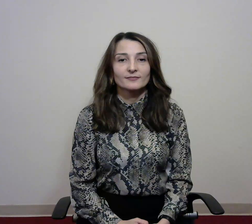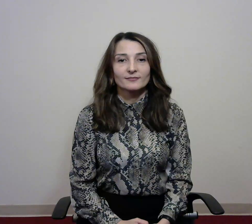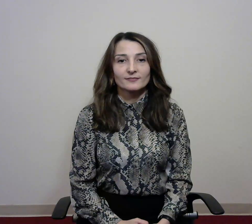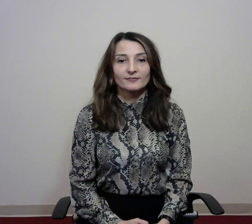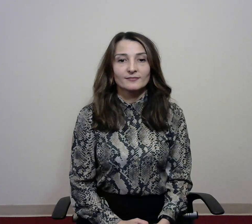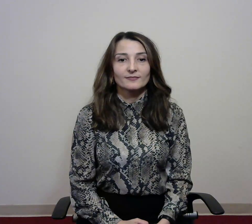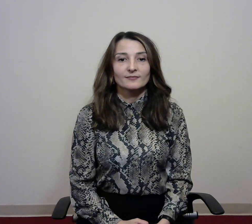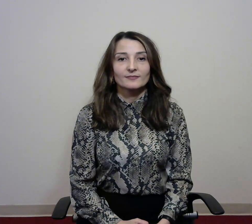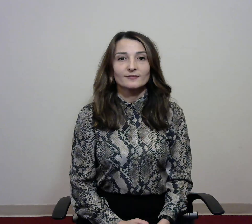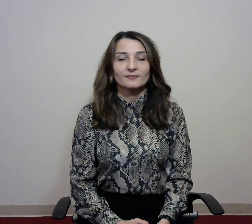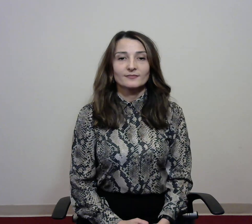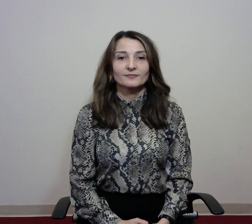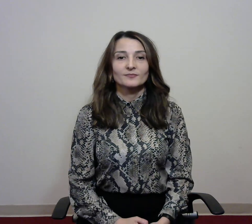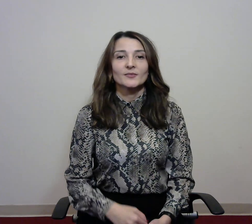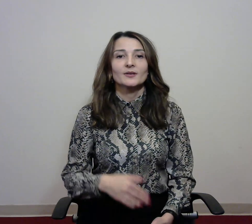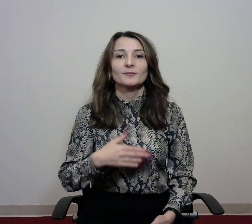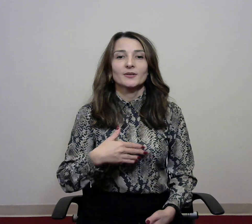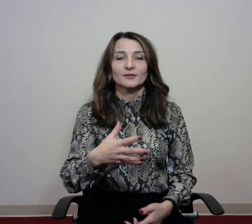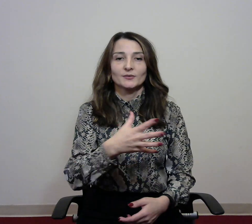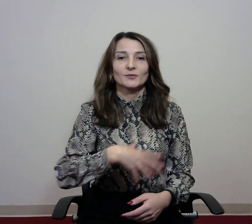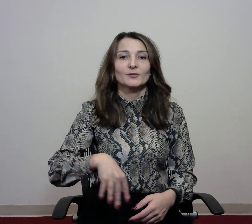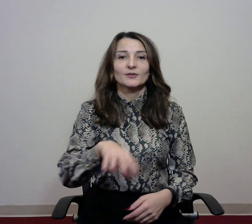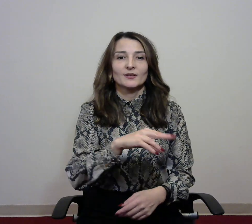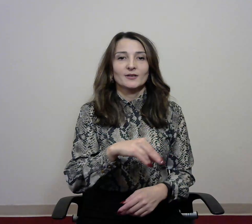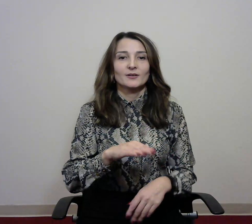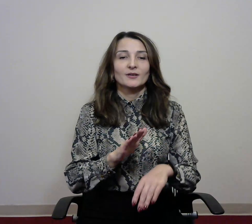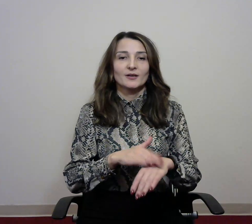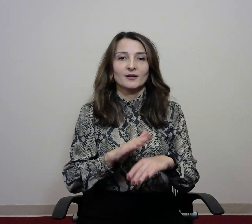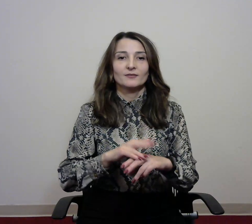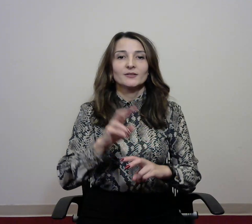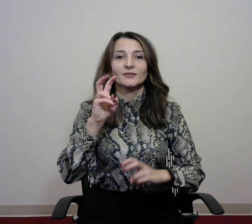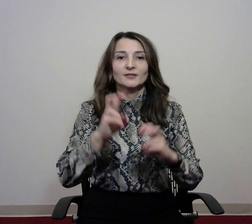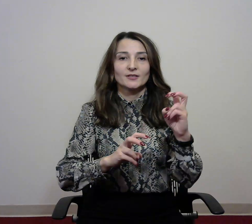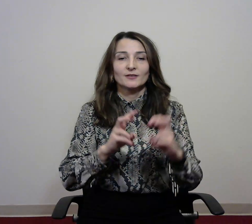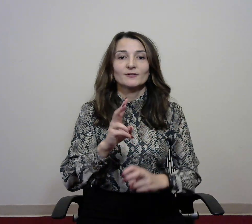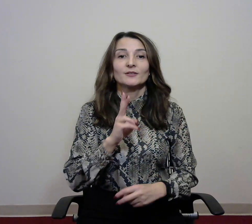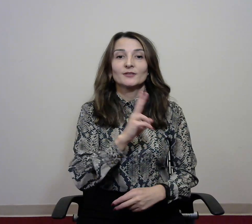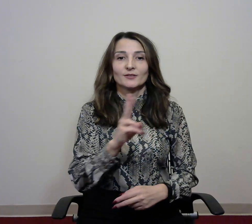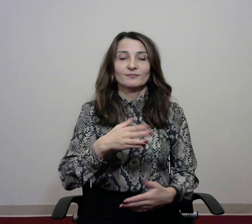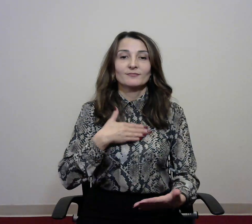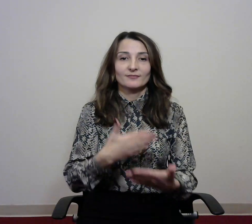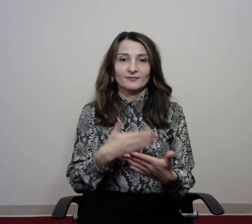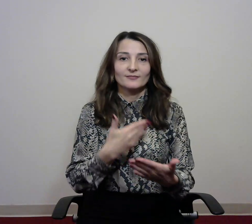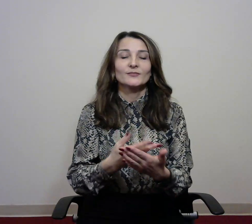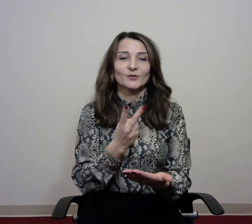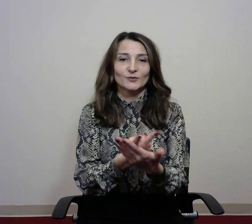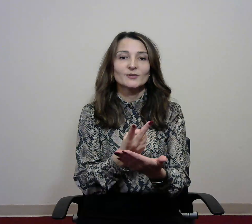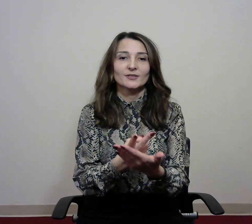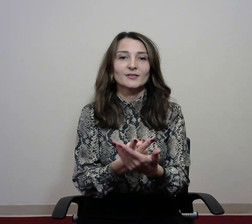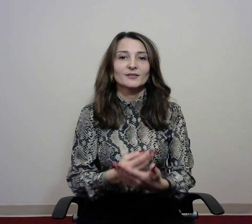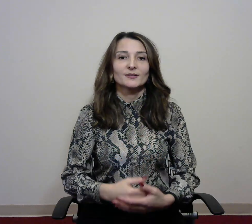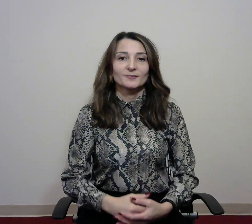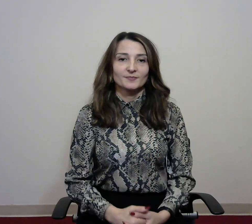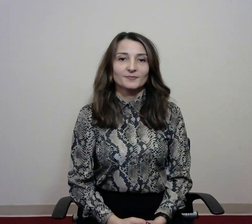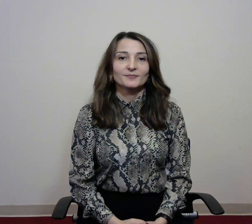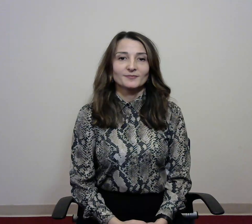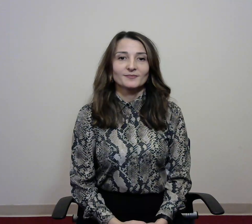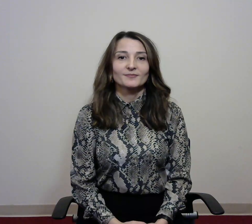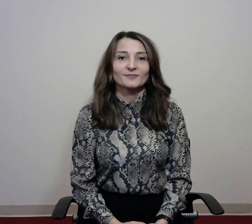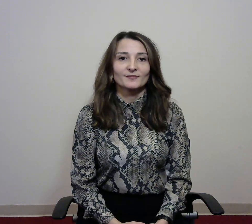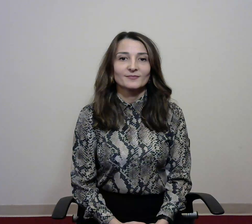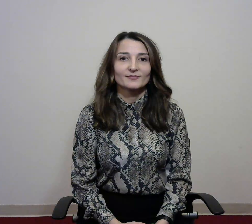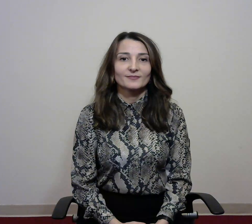Biz özəl şirkət kimi fəaliyyət göstəririk